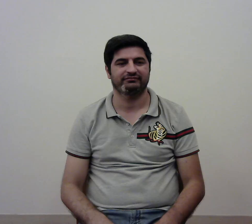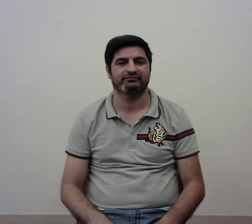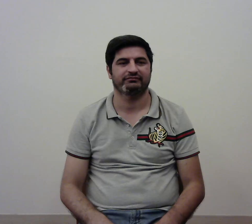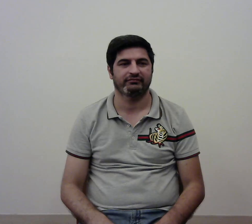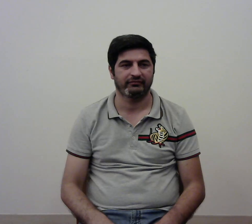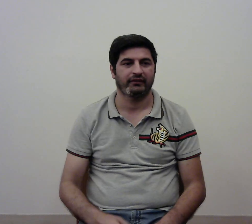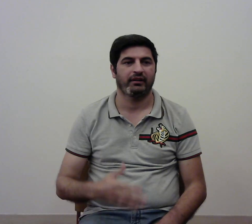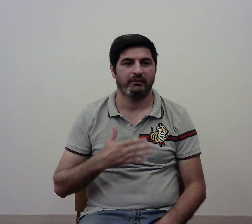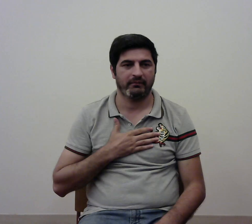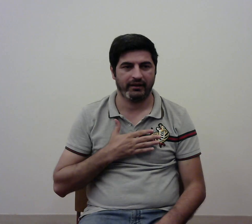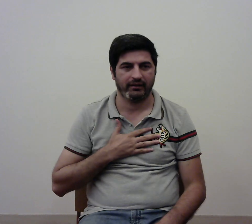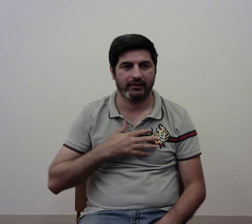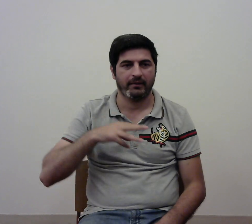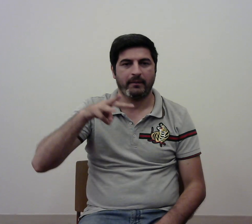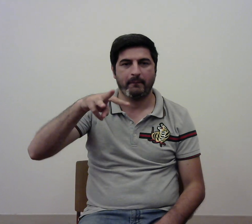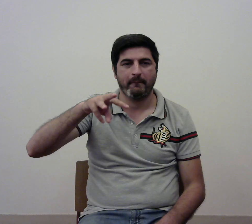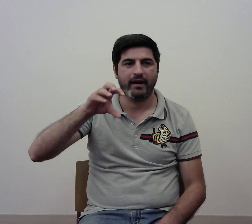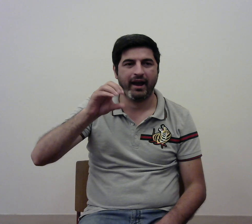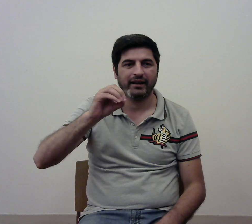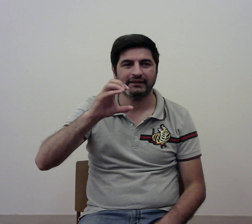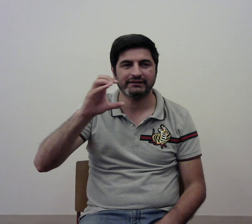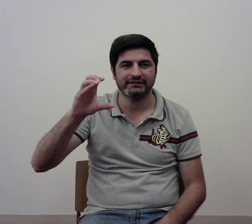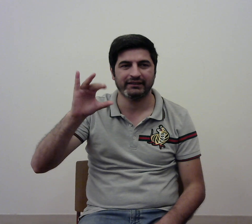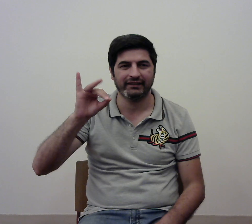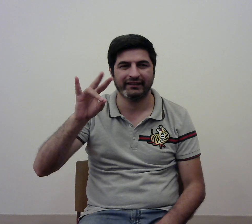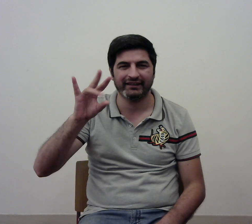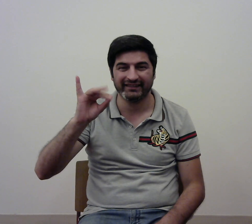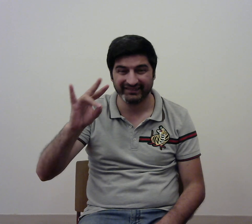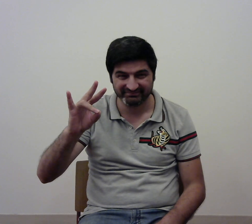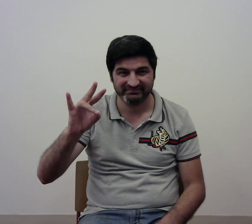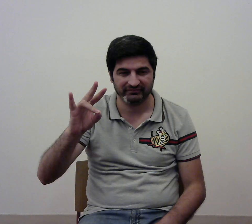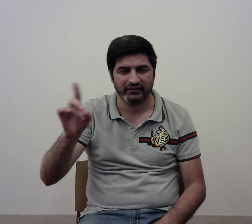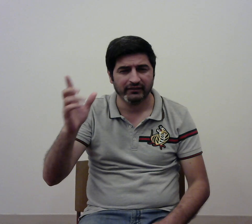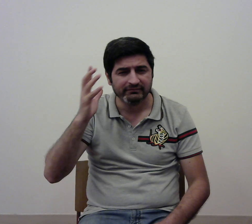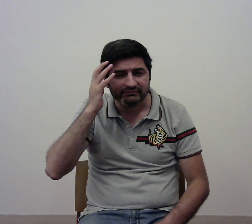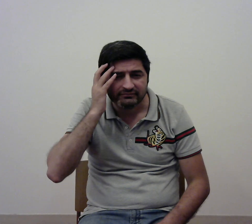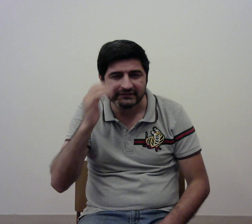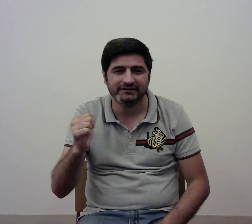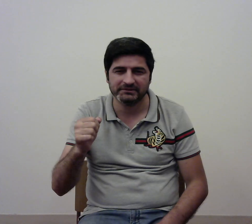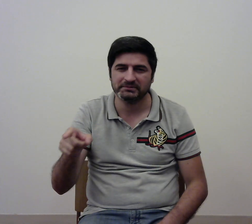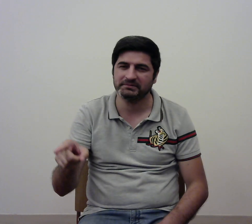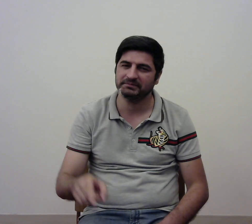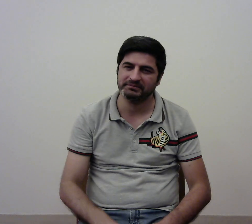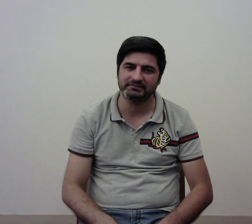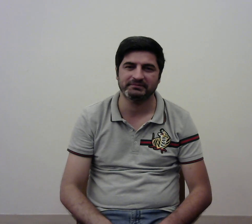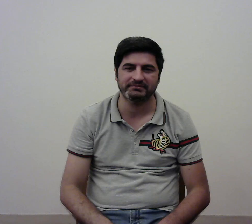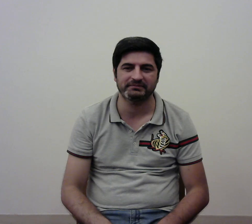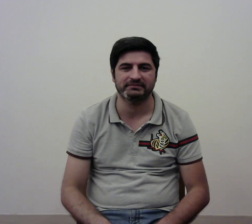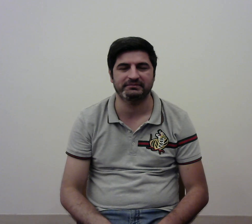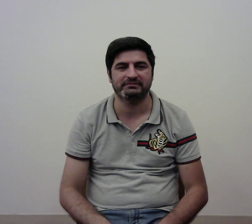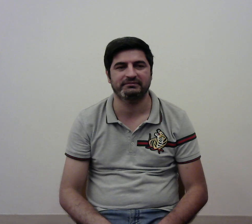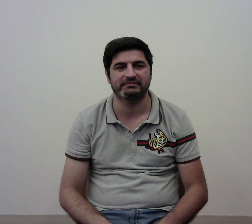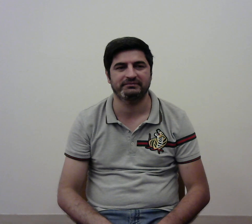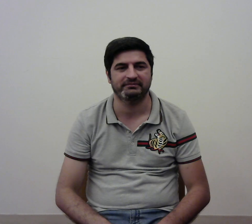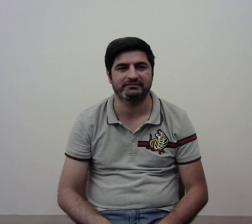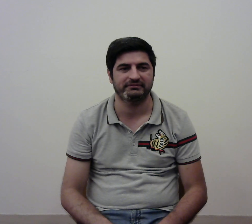Mən Messinin fanatıyam